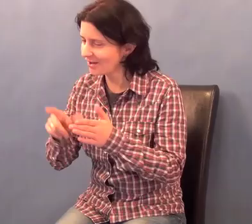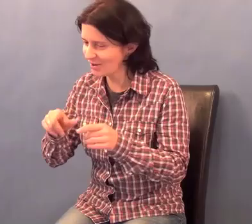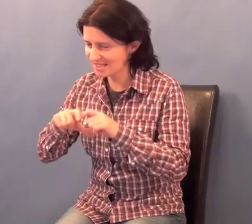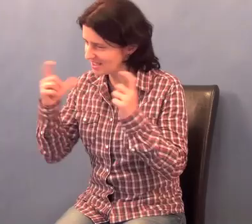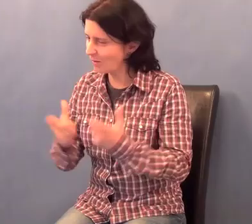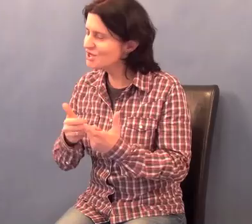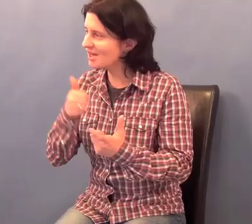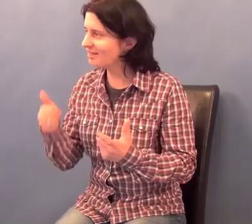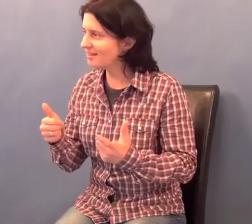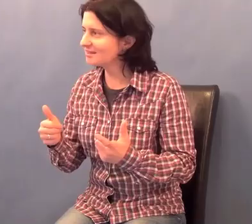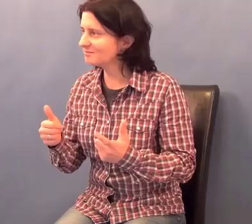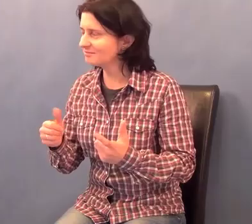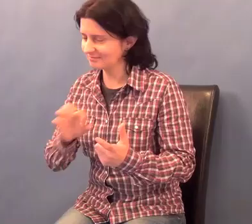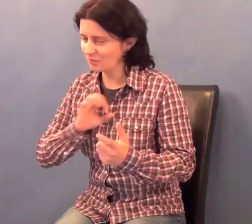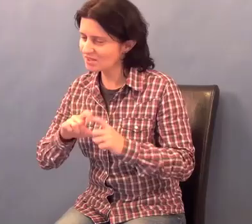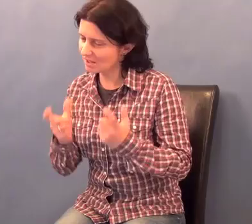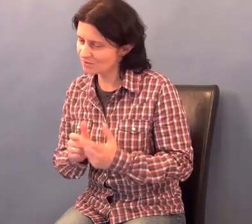Ta wycieczka to nie jest na cały dzień?